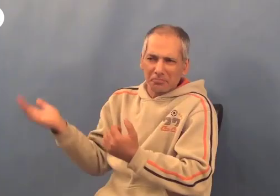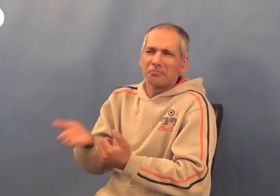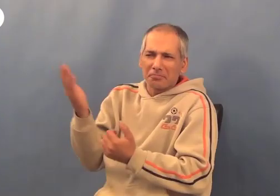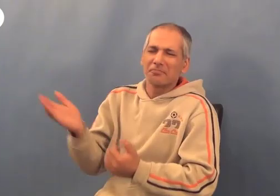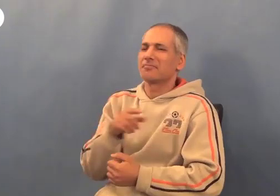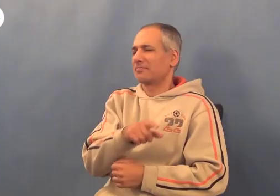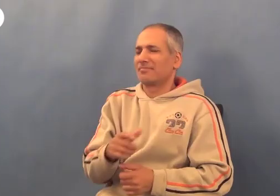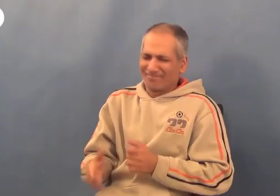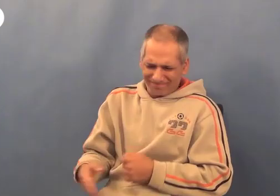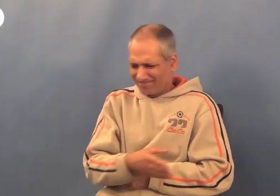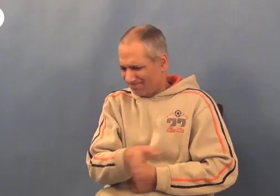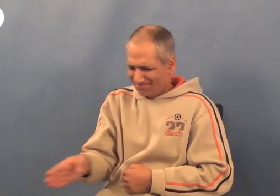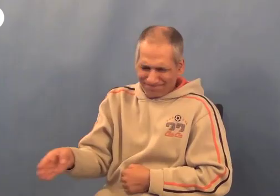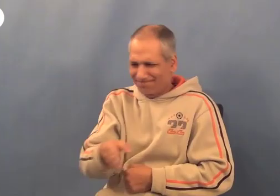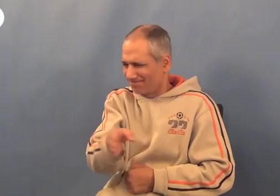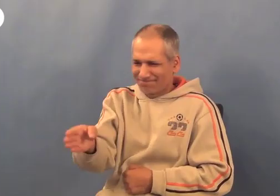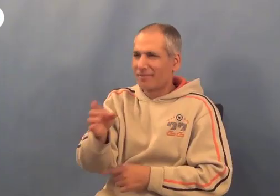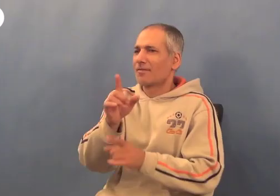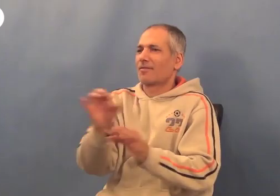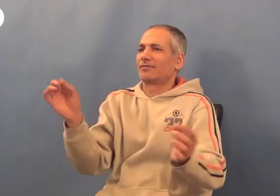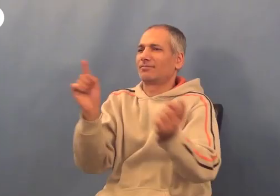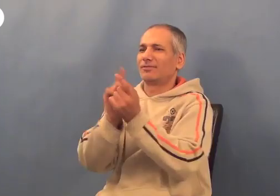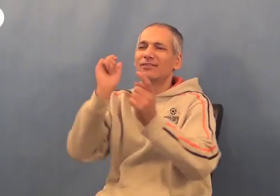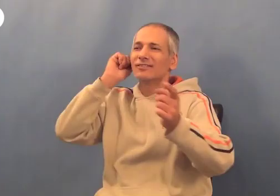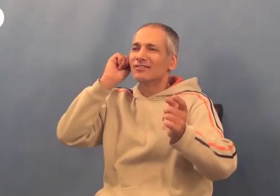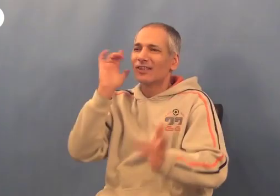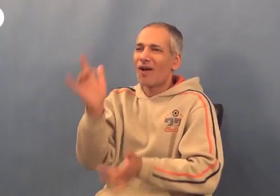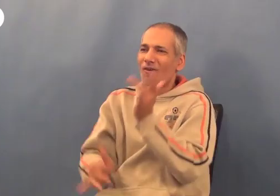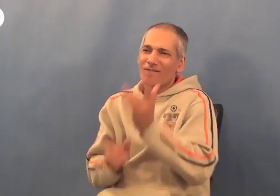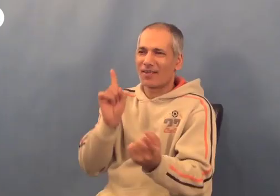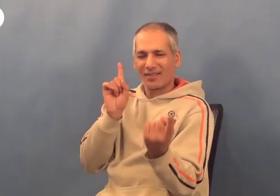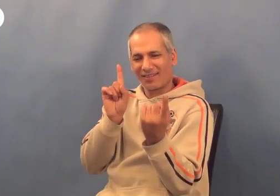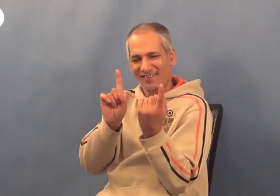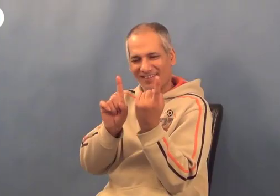Tam chłopak krzywo jedzie na rowerze i trafem spotyka dziewczynę na rowerze, mijają się.